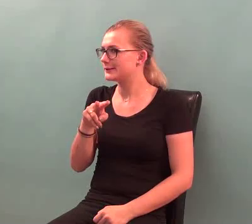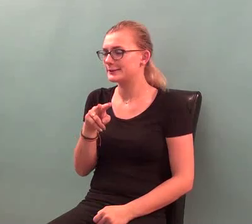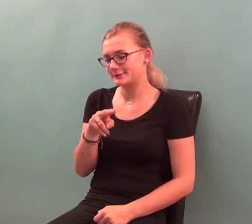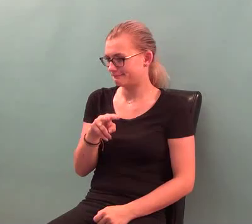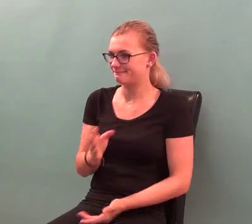Już.